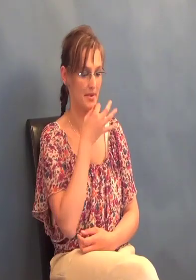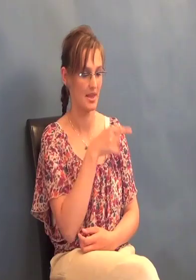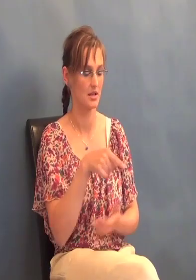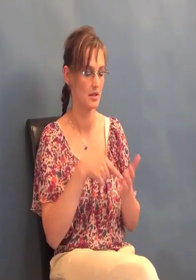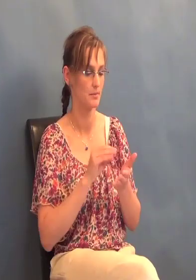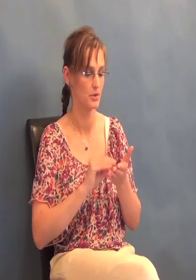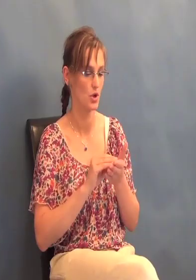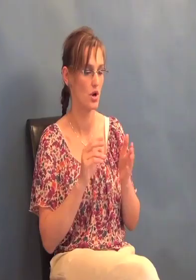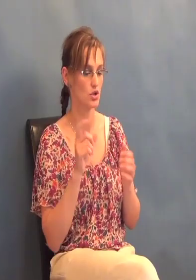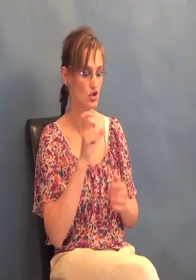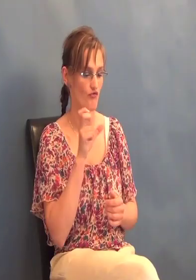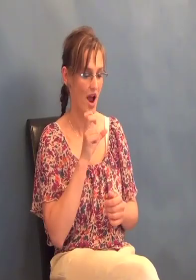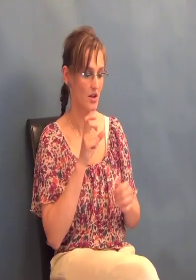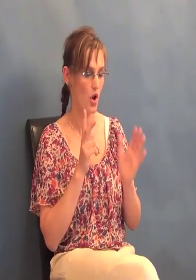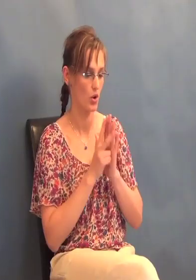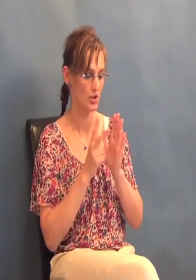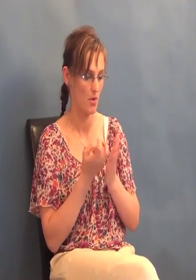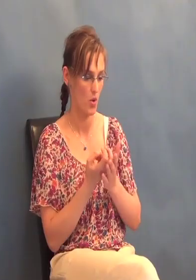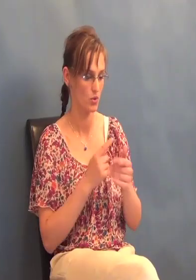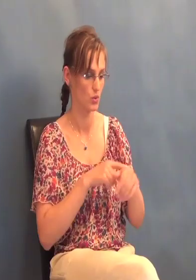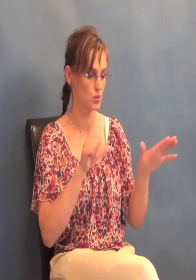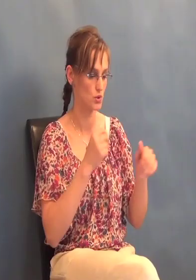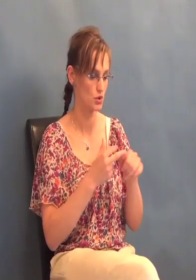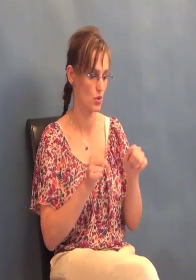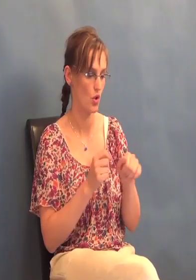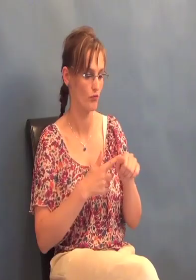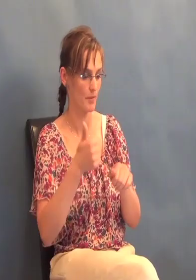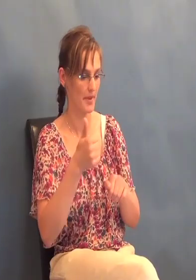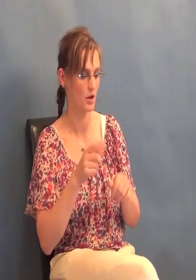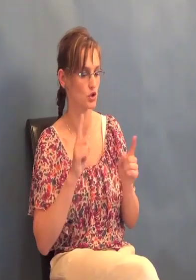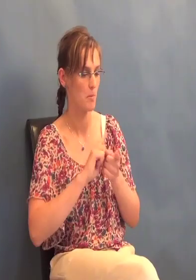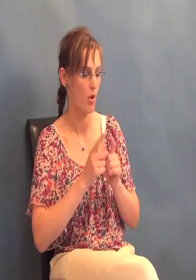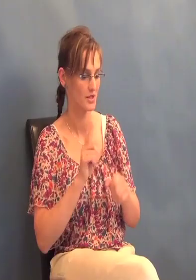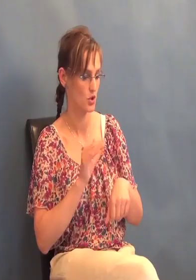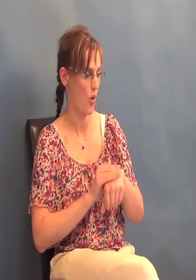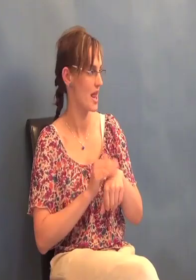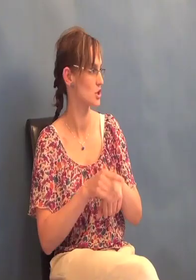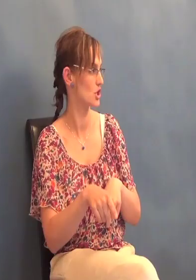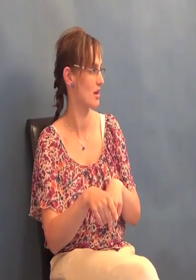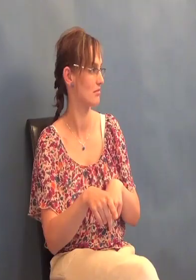Tam jest napisane, że w czwartek osiemnastego lutego od godziny od szóstej trzydzieści do dwudziestej pierwszej jest spotkanie z koleżanką.